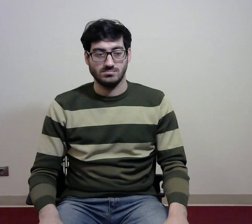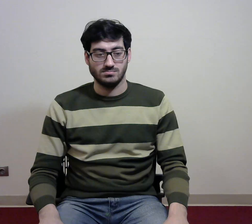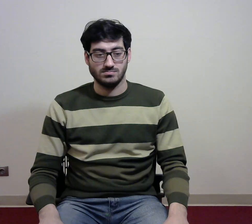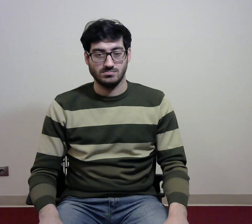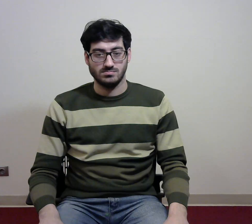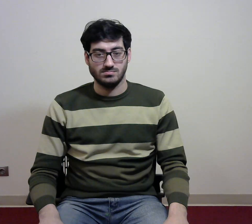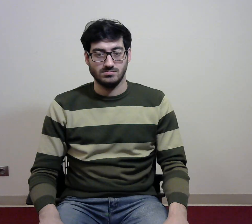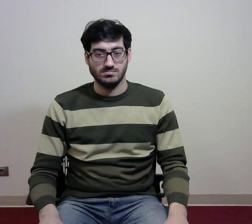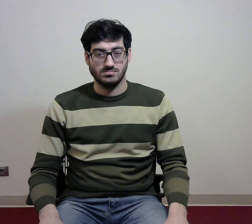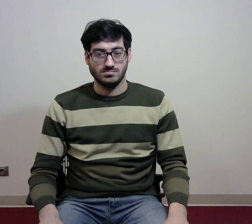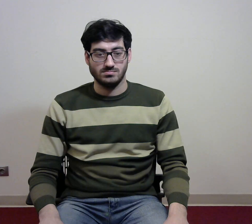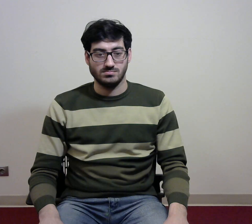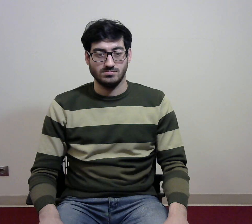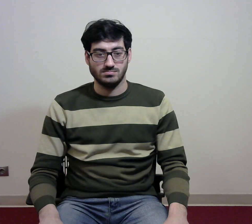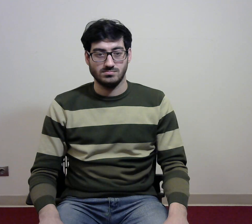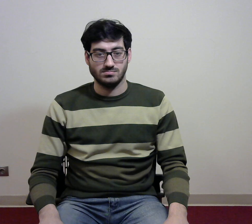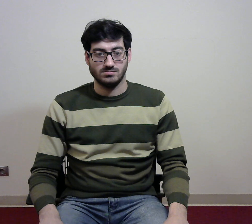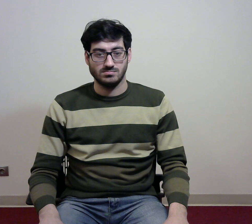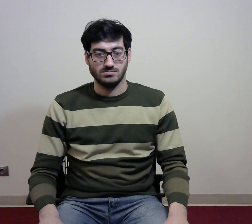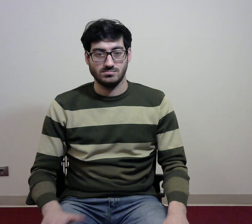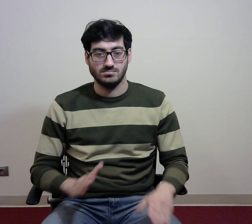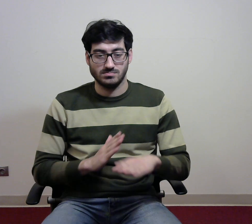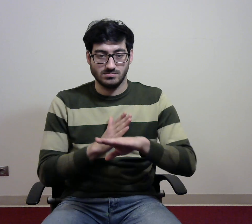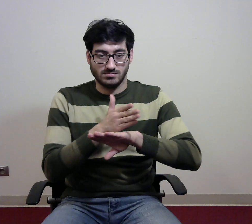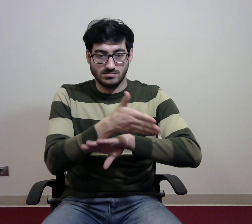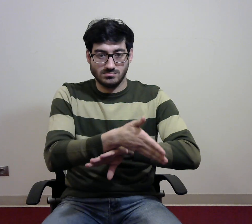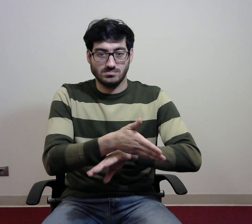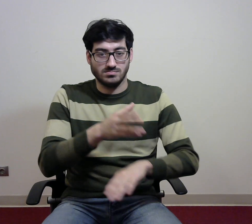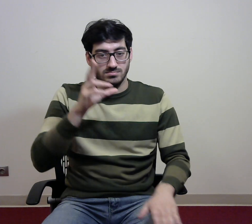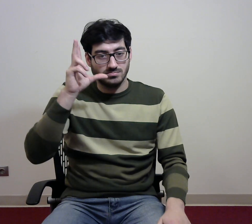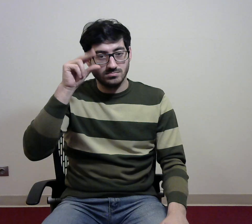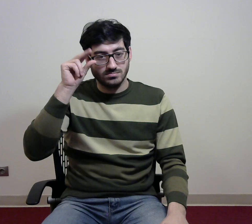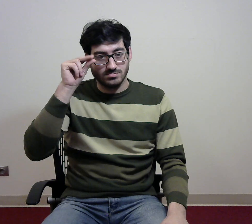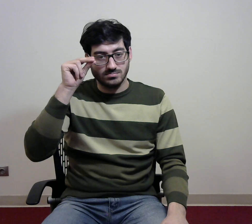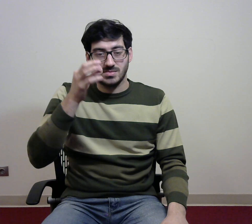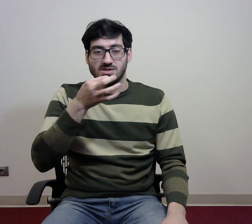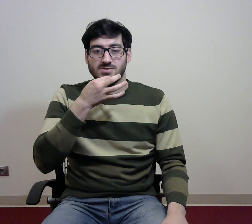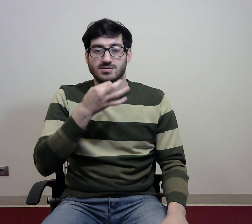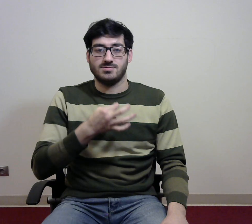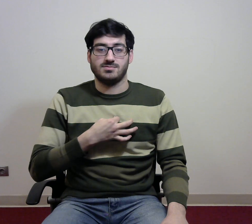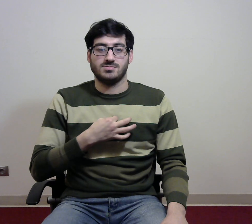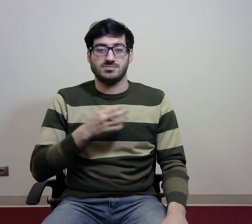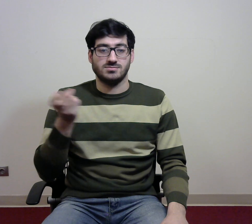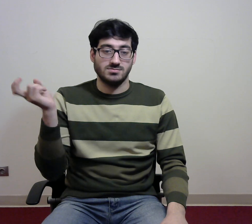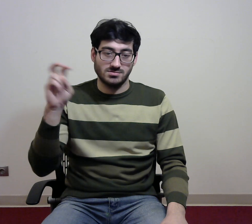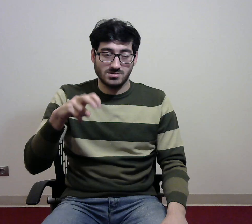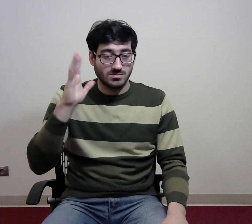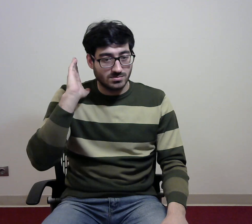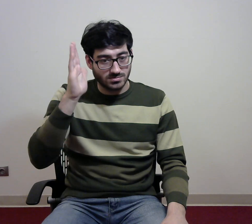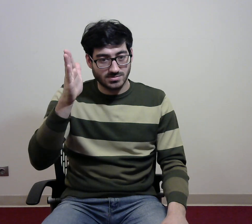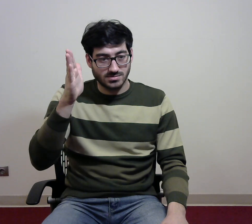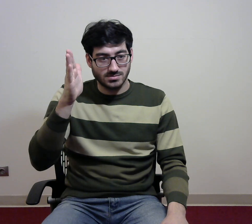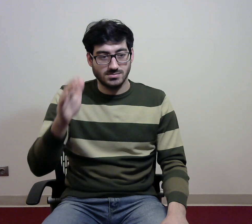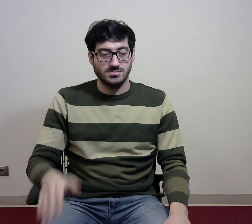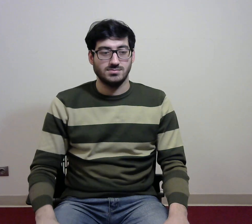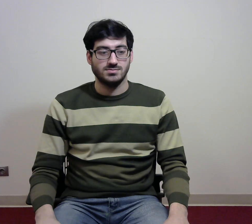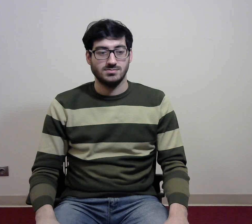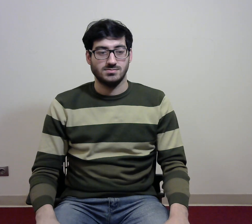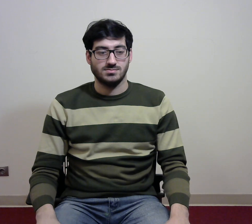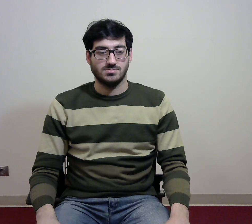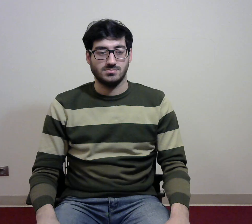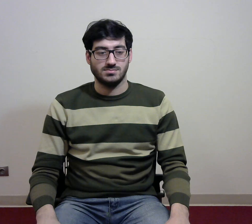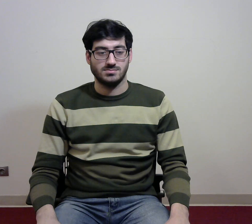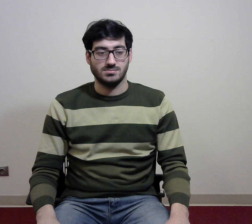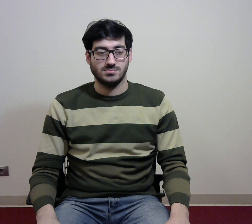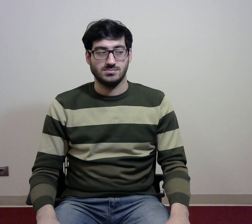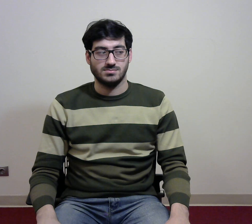Müraciətimə nə vaxt cavab gələcək?